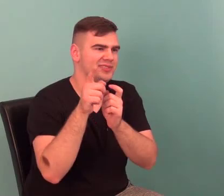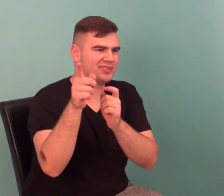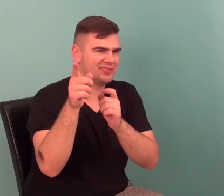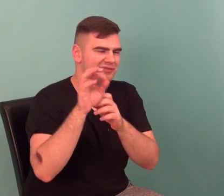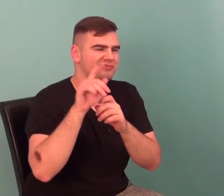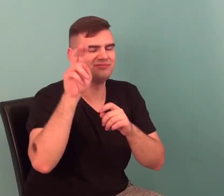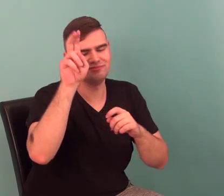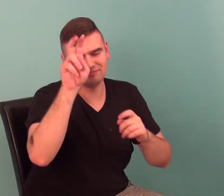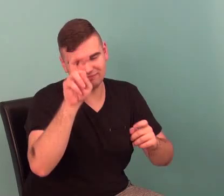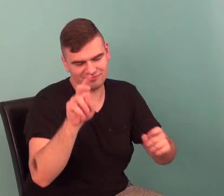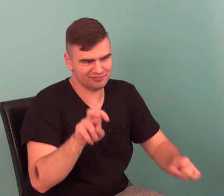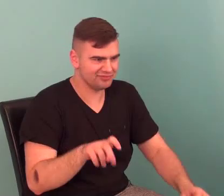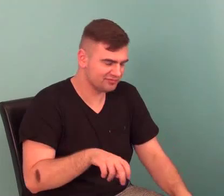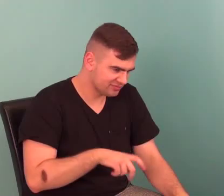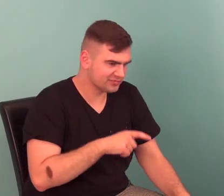Akurat ten na górze schodzi na dół, przygląda się.